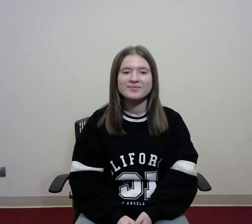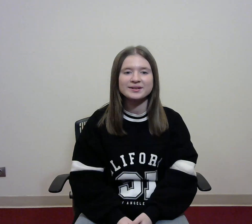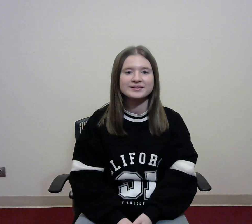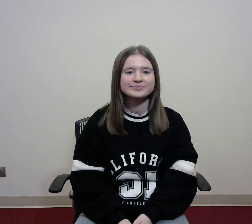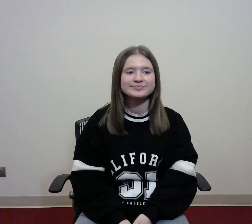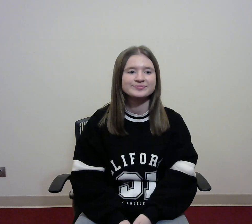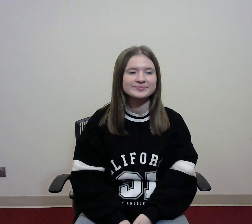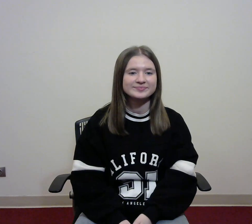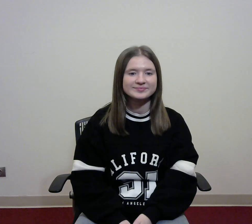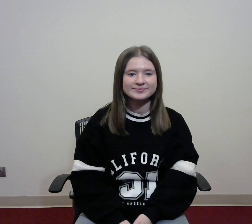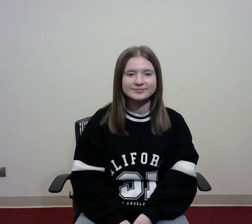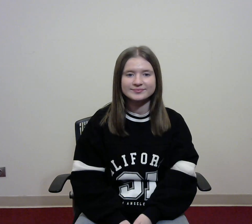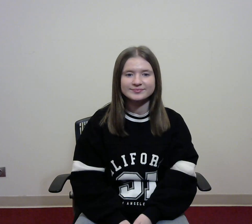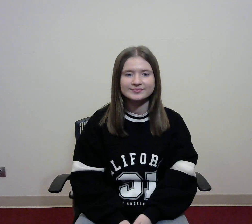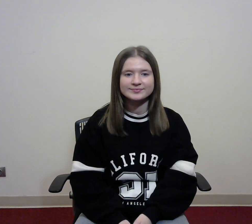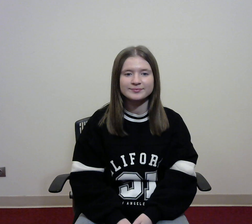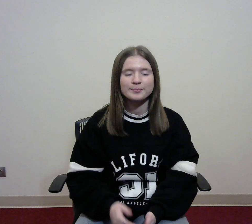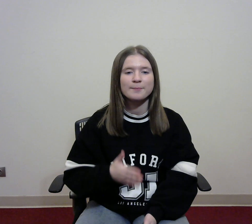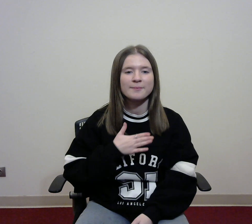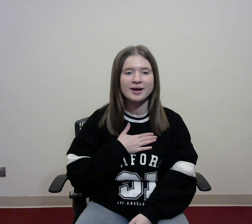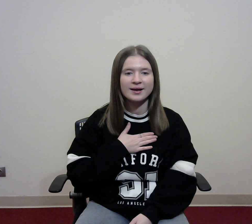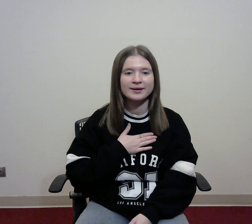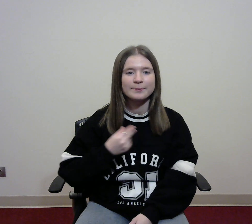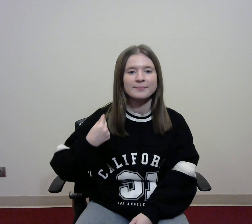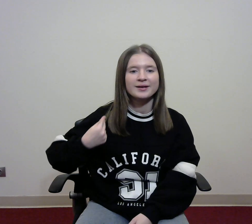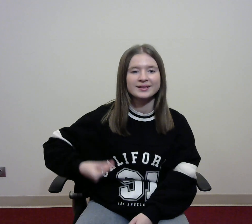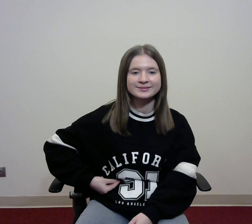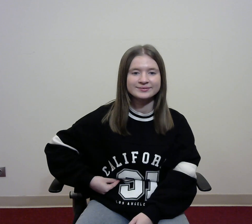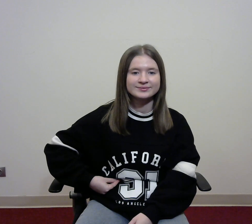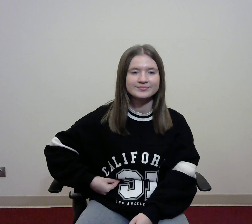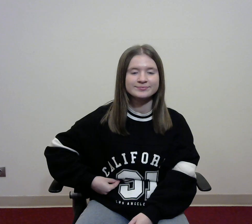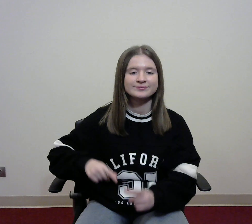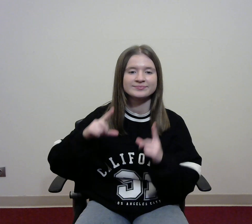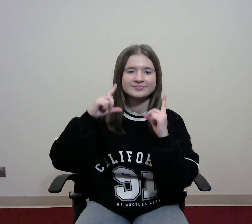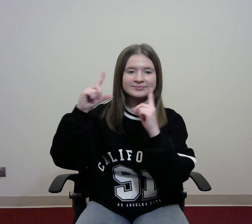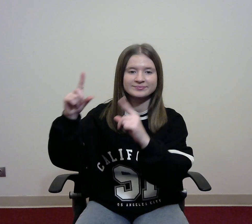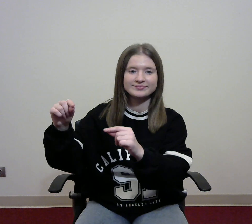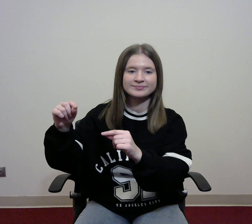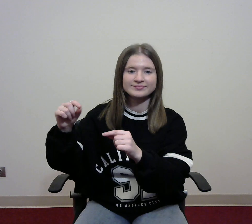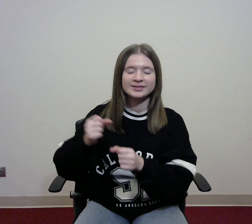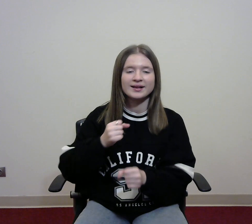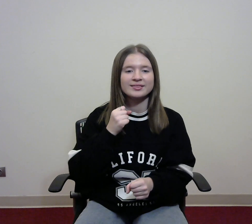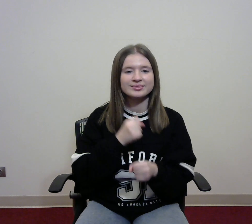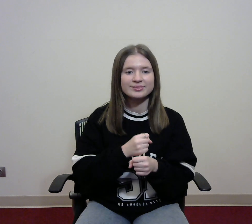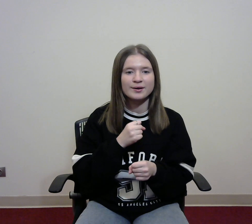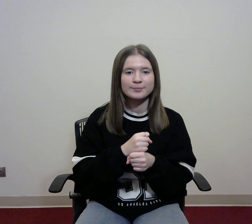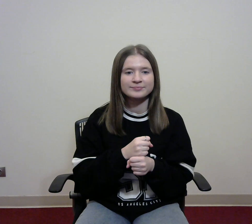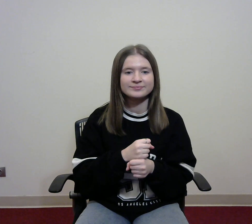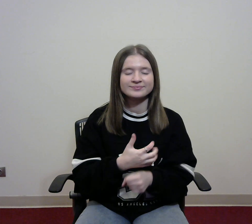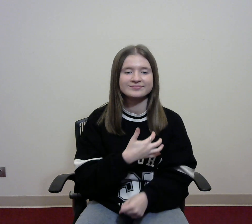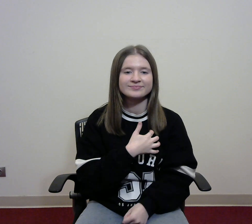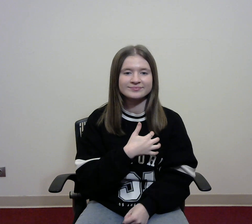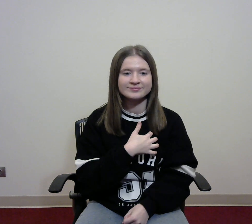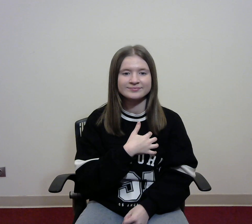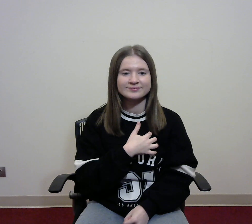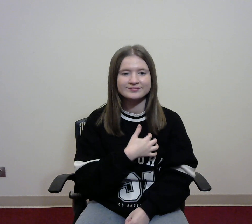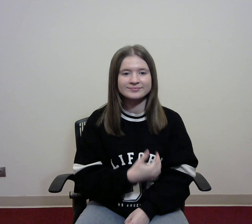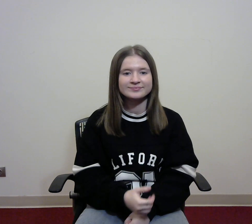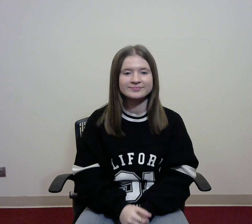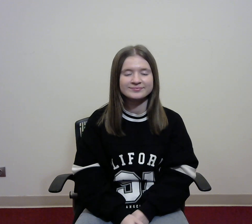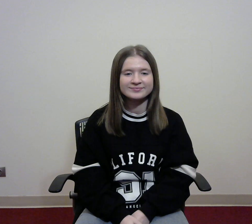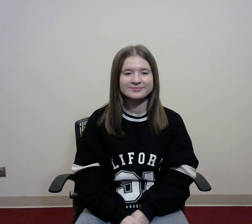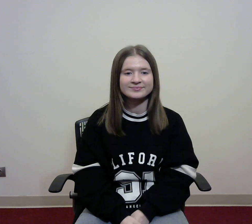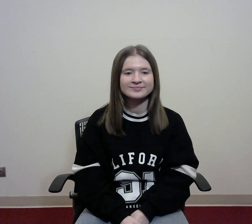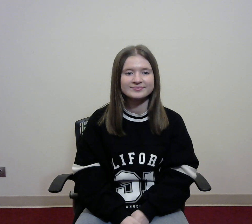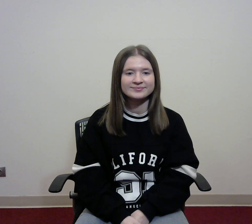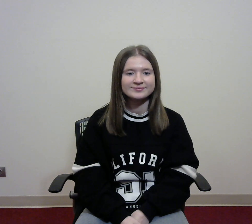Mən Fransaya səyahet etmək istəyirəm